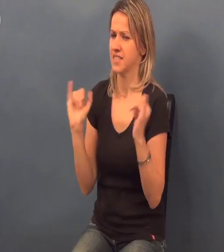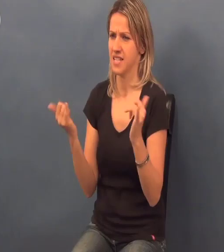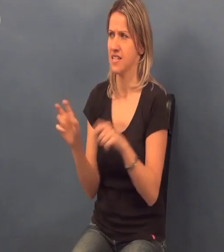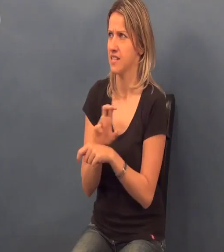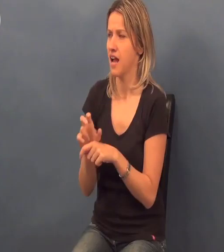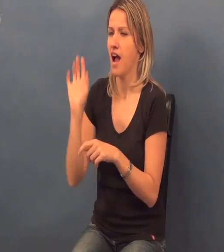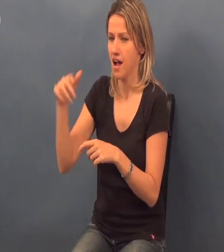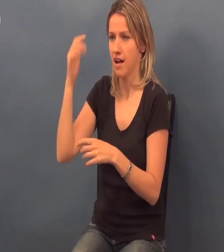Aa, wpada na pomysł.